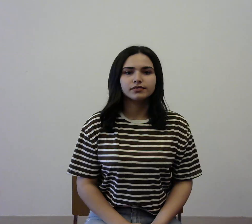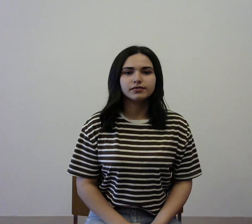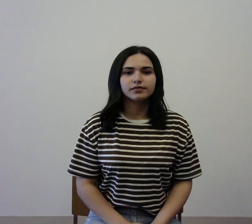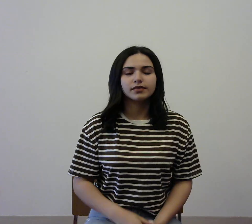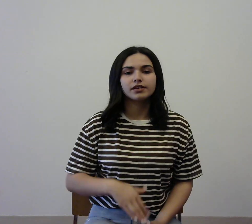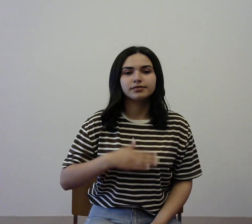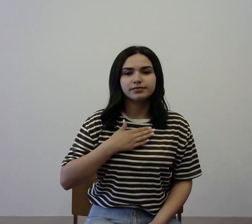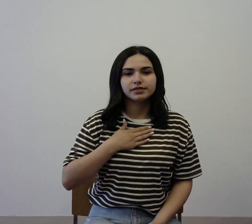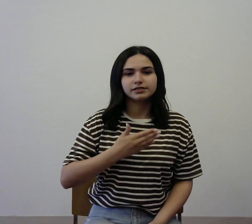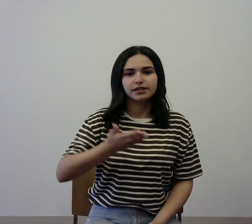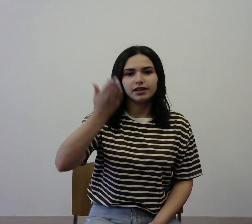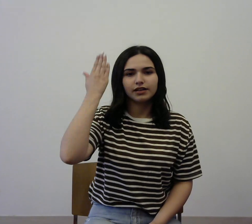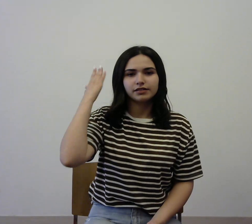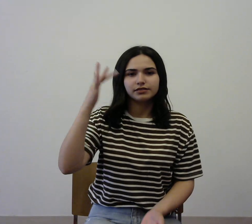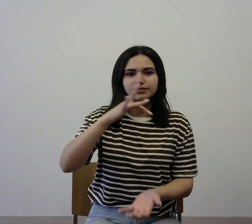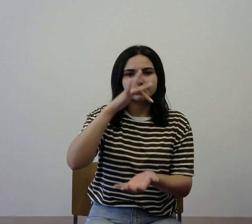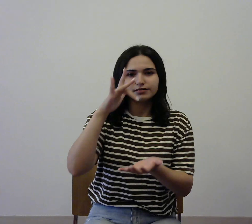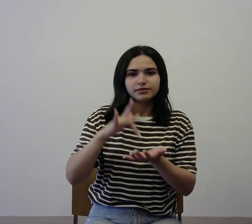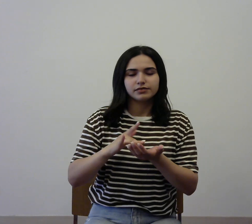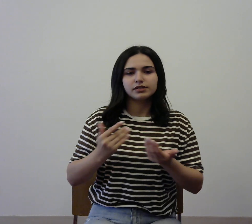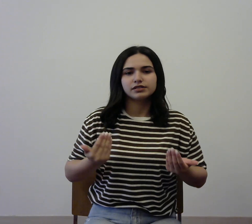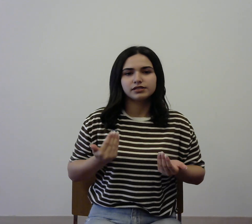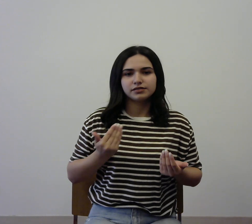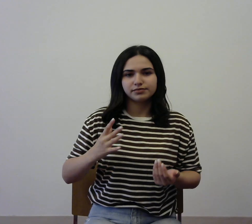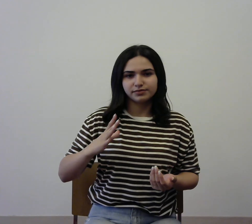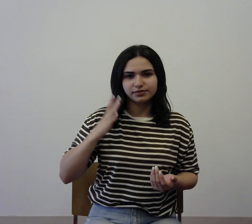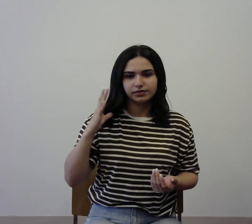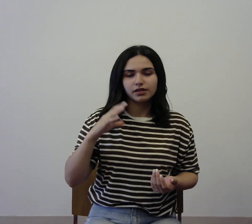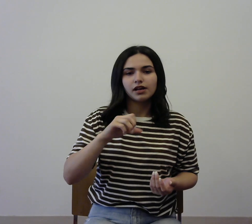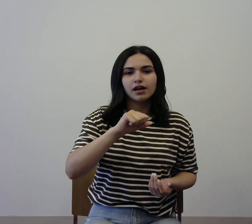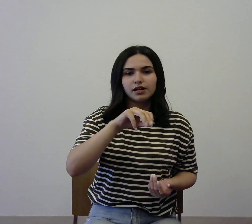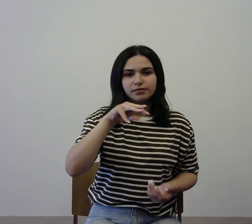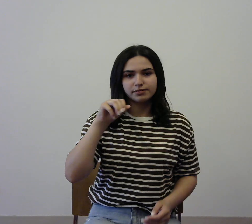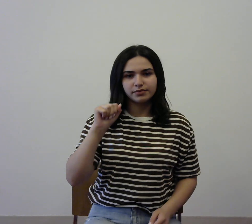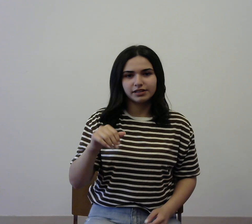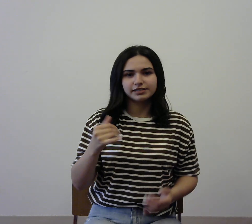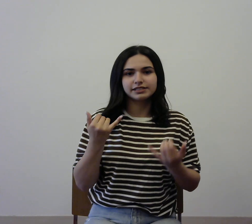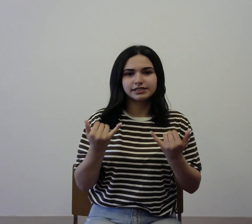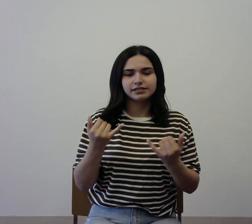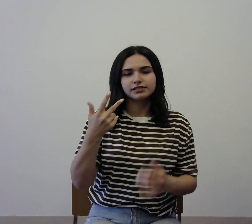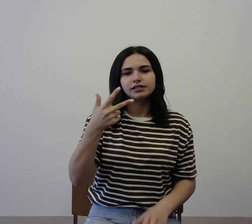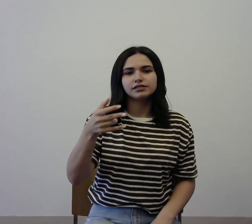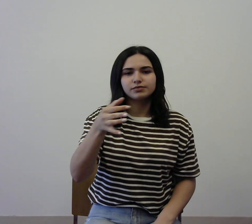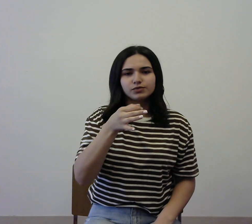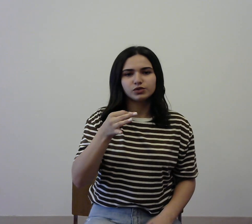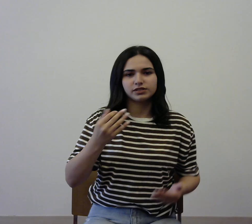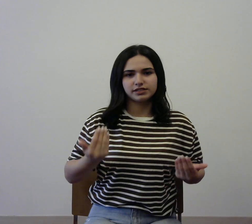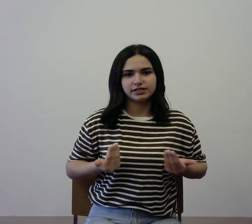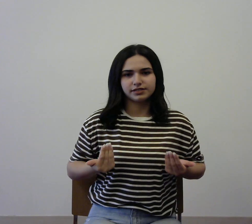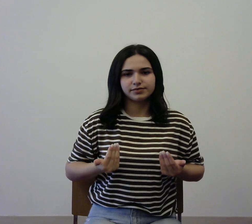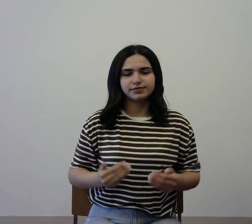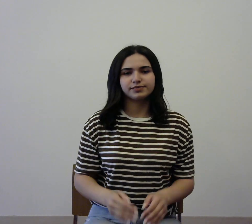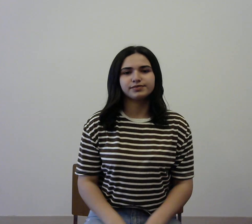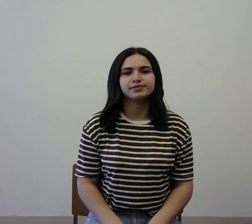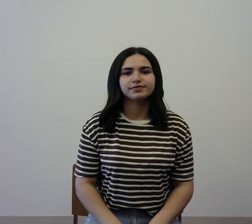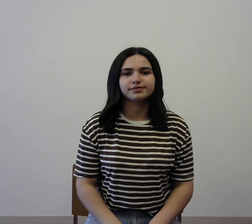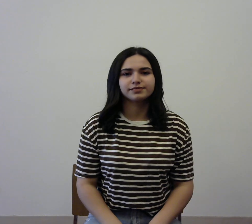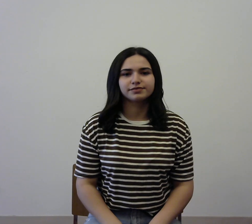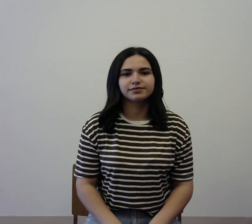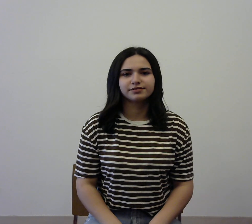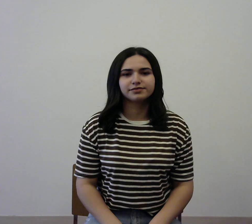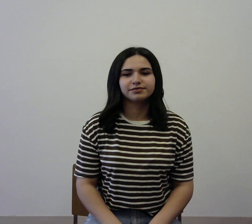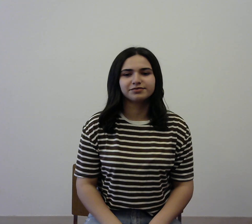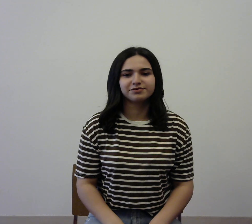Mən əvvəl mərkəzdə yaşamışam, amma indi 3-cü mikrorayonda yaşayıram